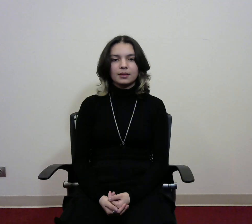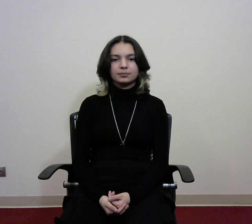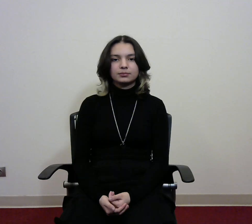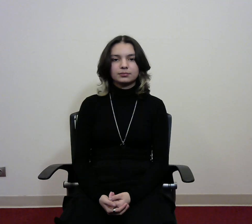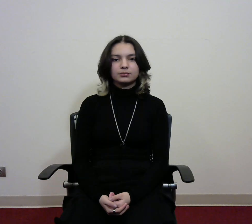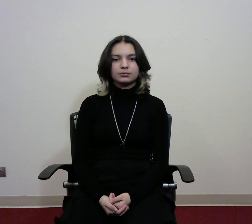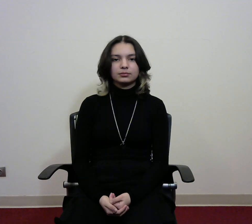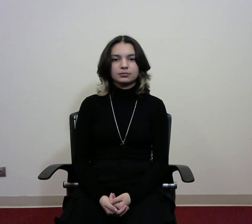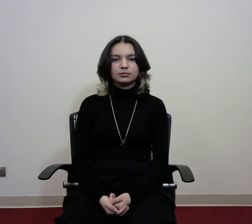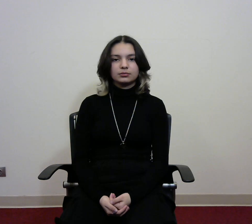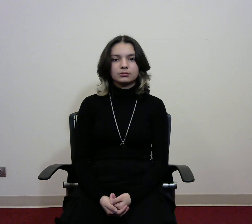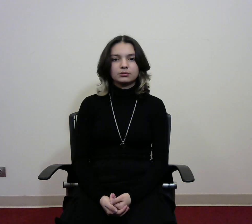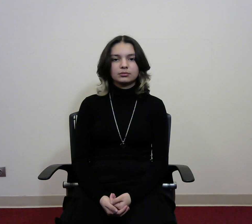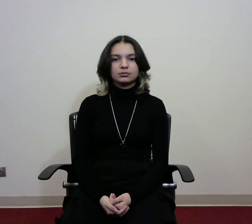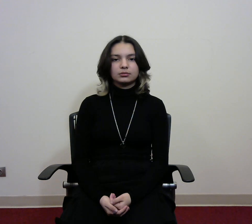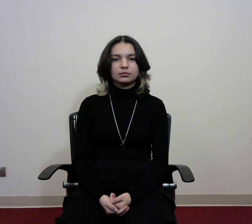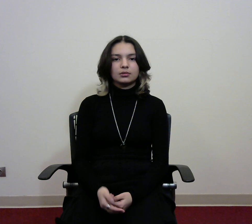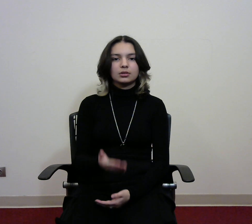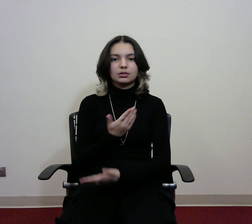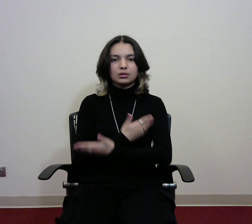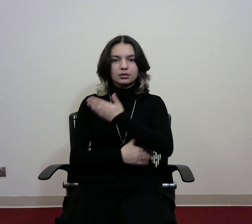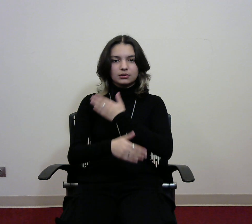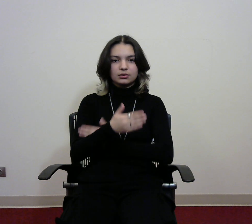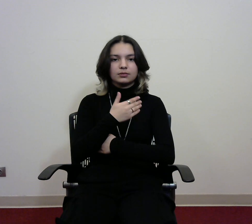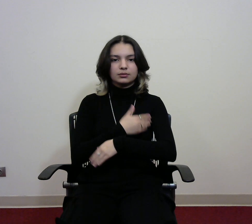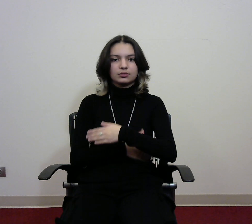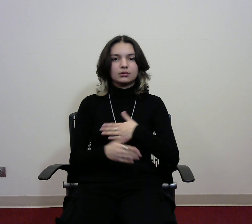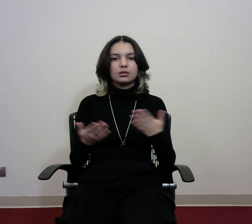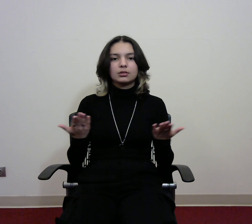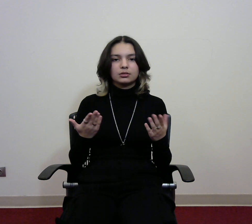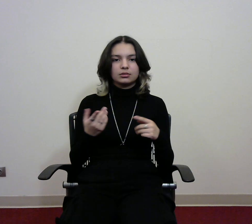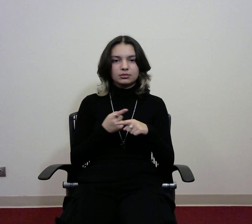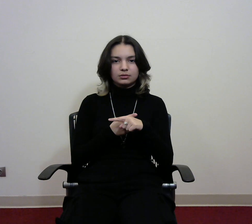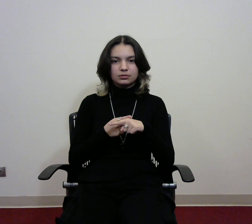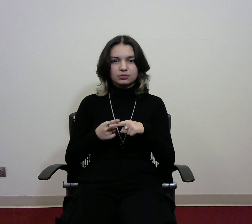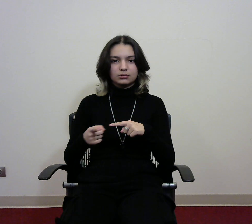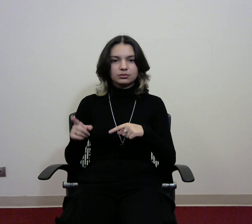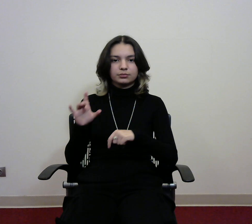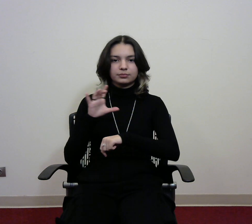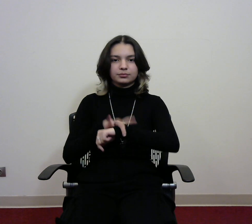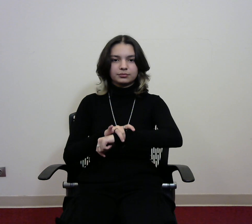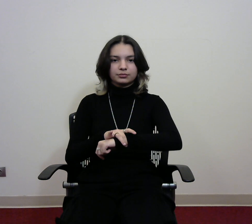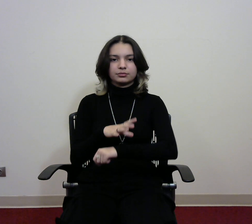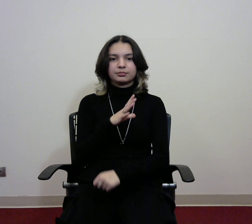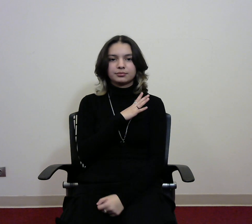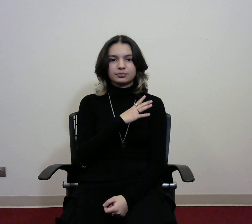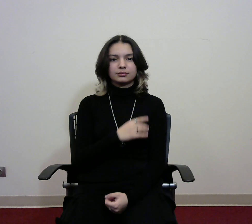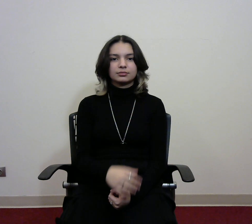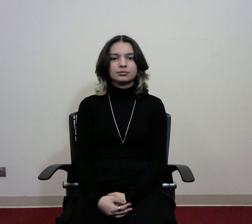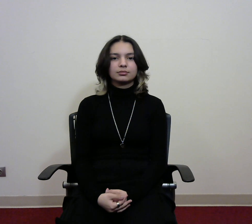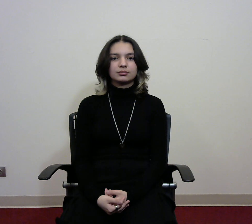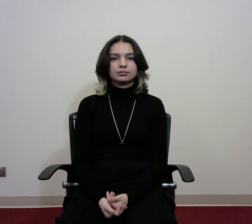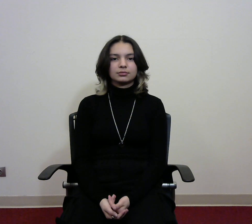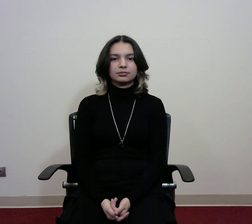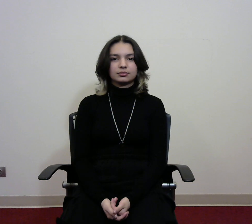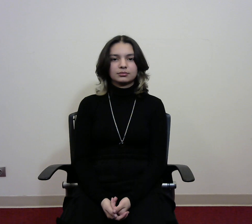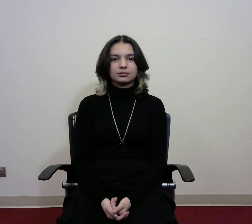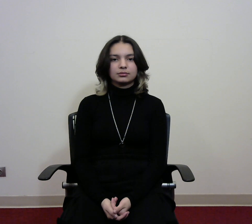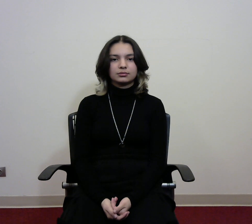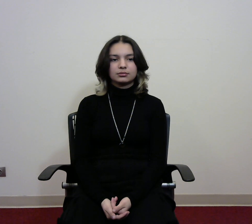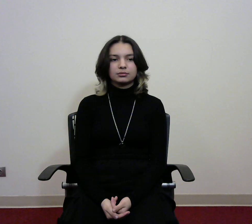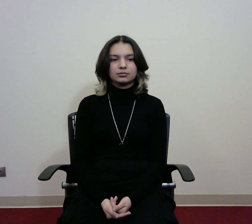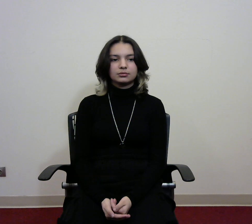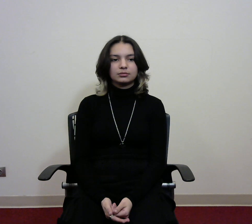Əlillik hansı müddətə müəyyən olunur?